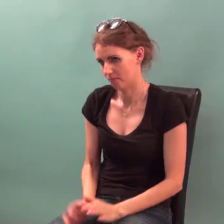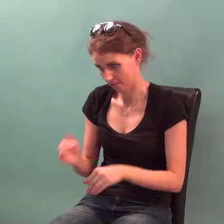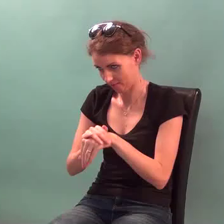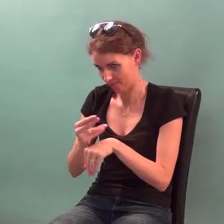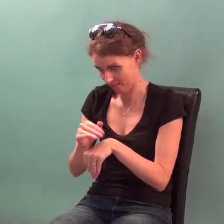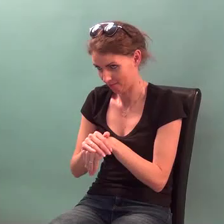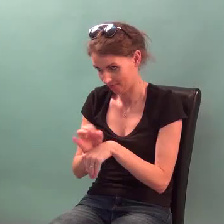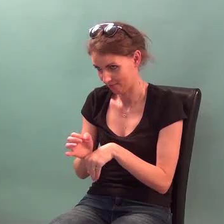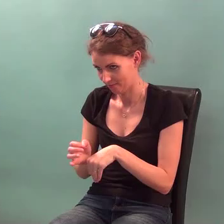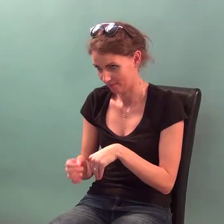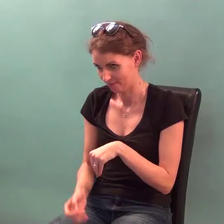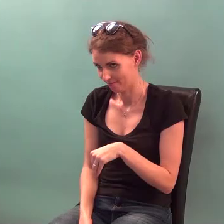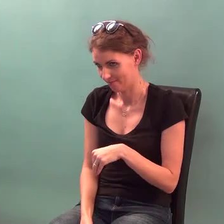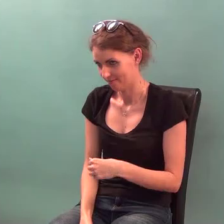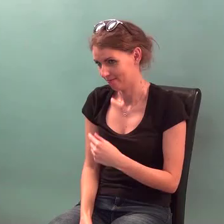Dobrze jest? Zgadzasz się czy się nie zgadzasz?